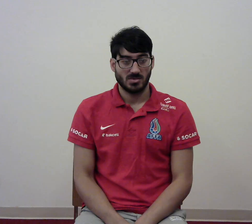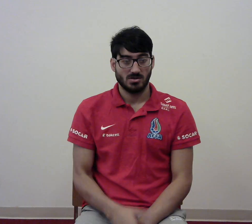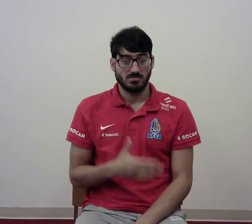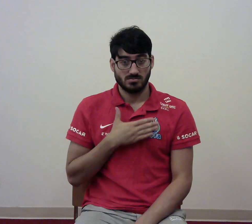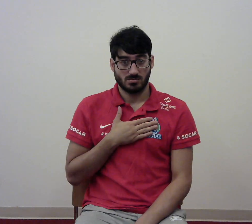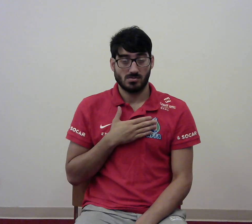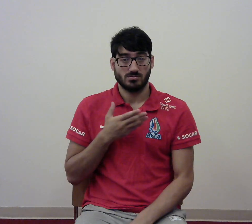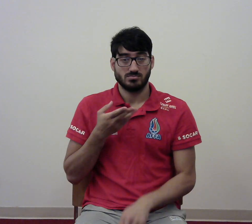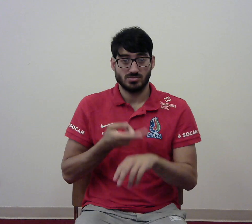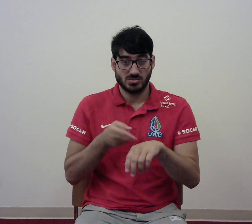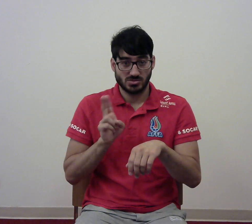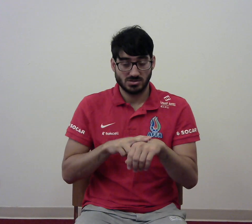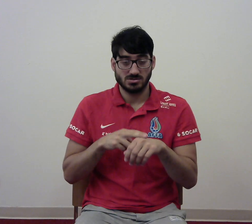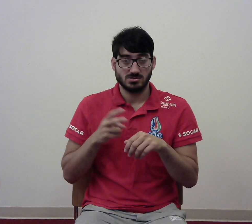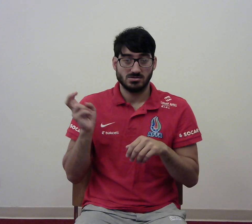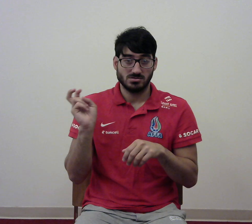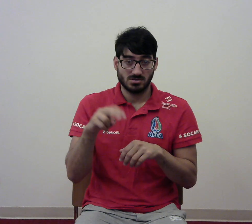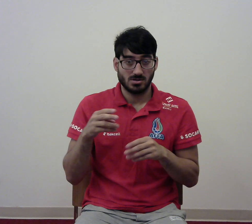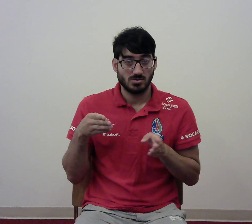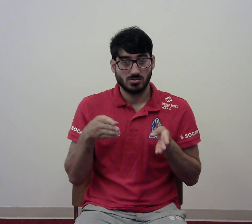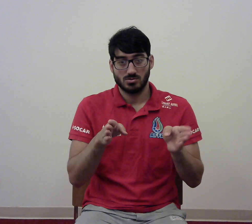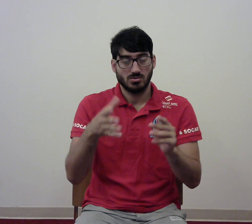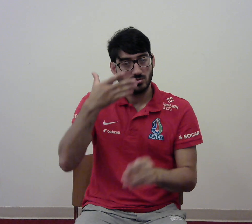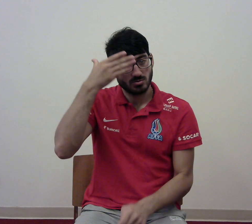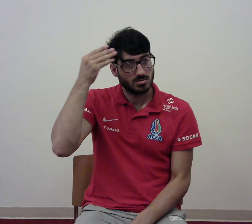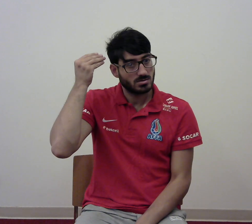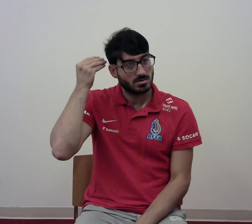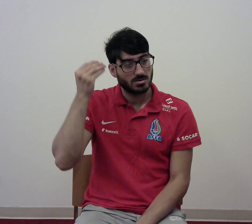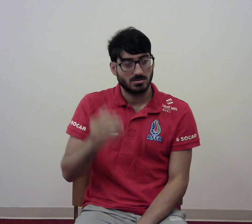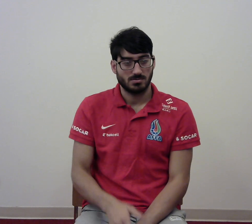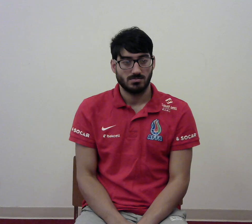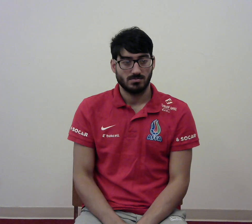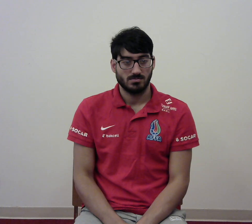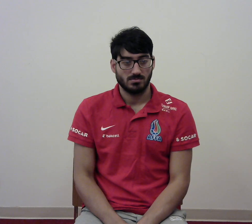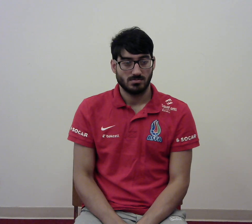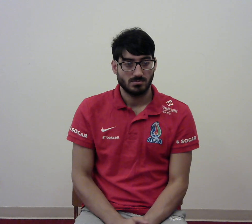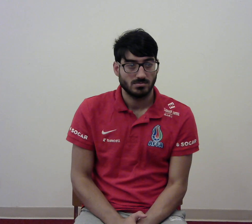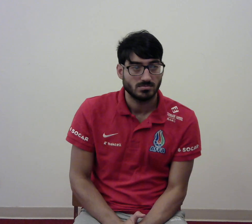Mən bura gələn yolu unutmuşam